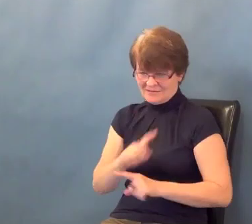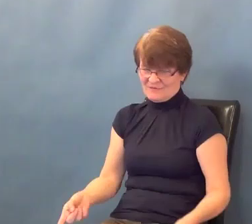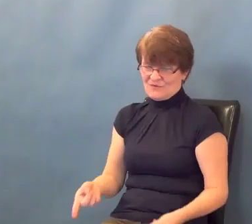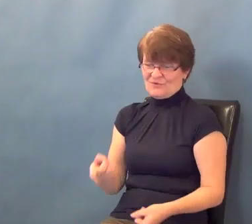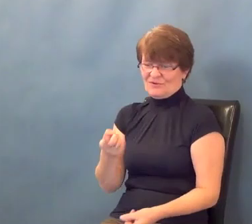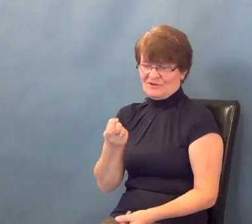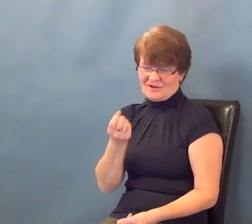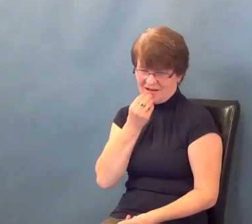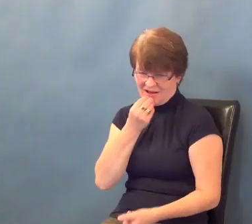Jeść nie wolno.